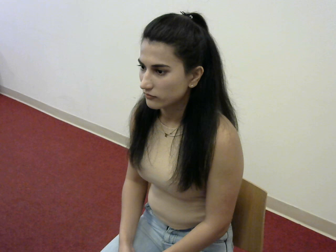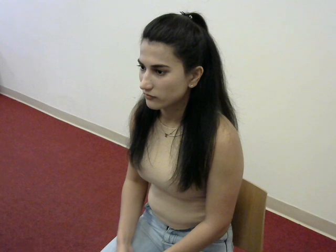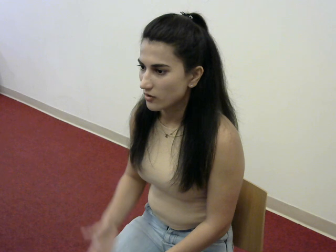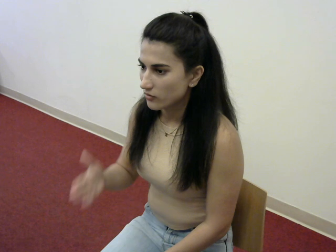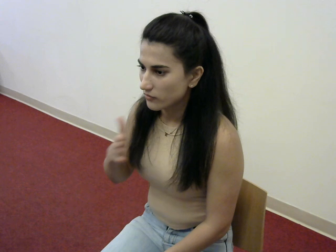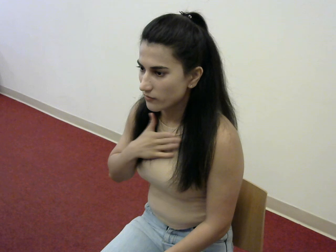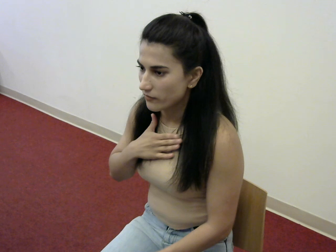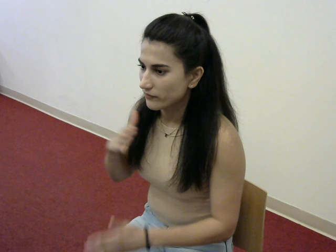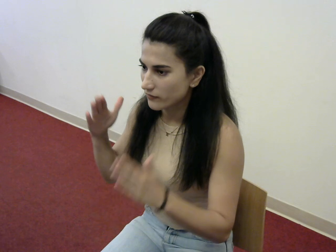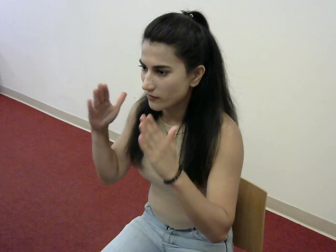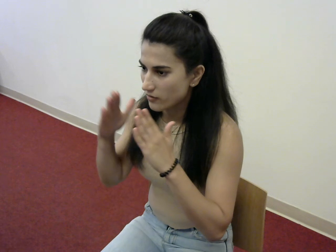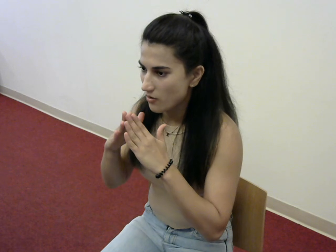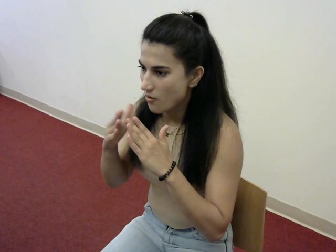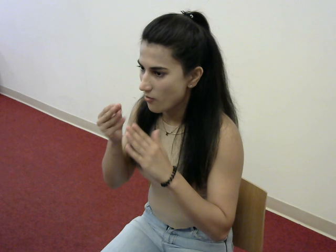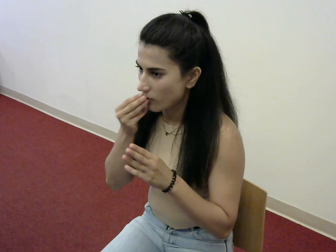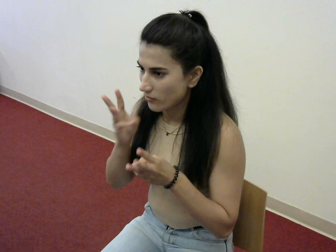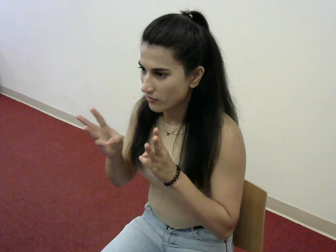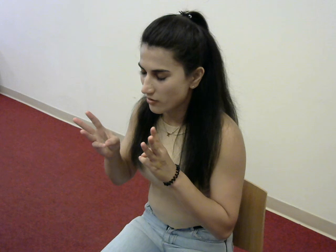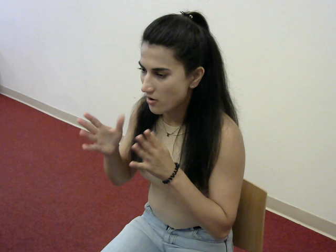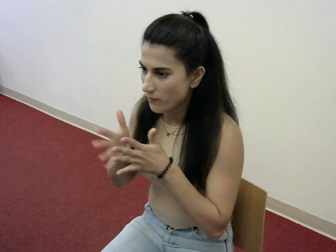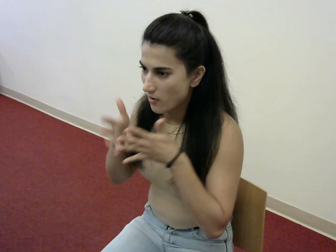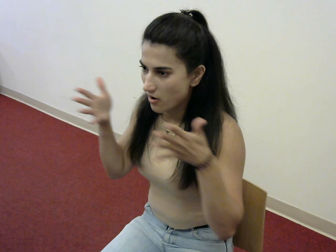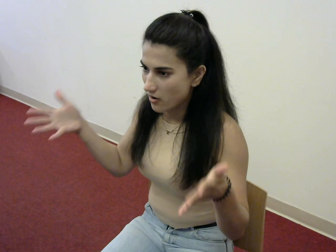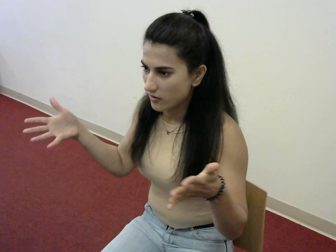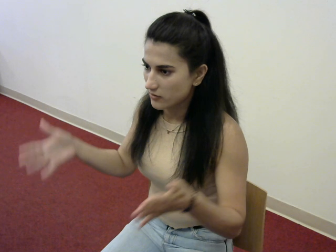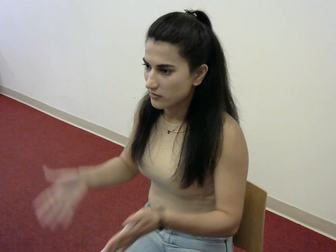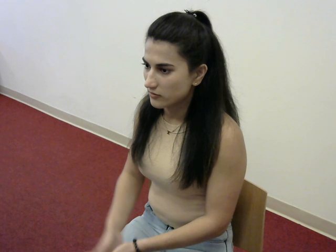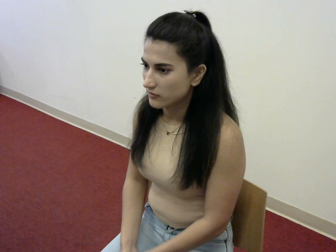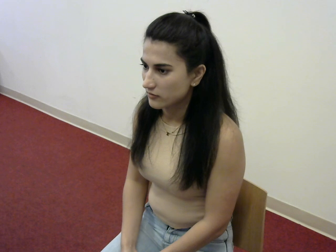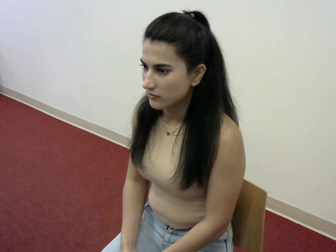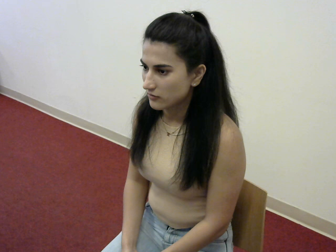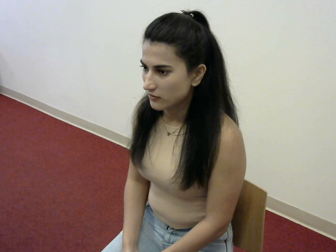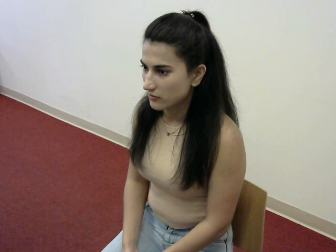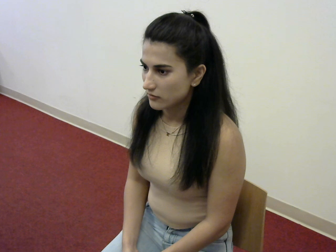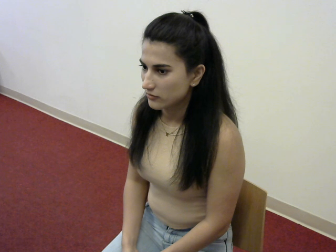Mənim evimin mətbəxi genişdir